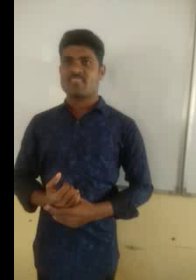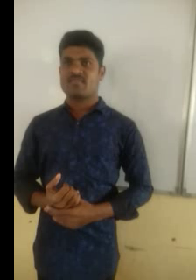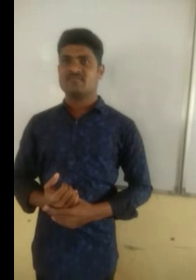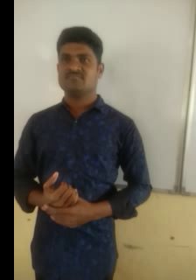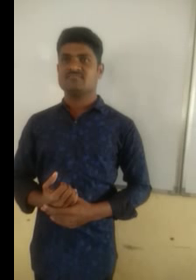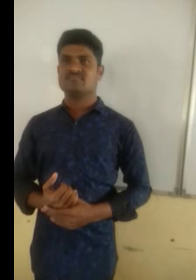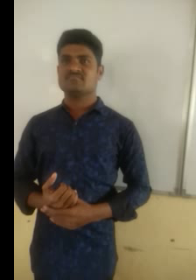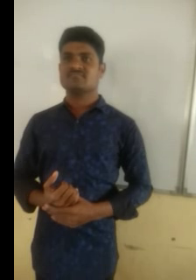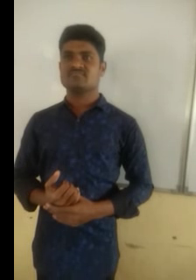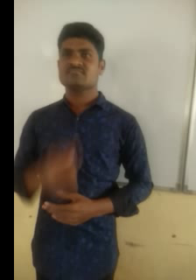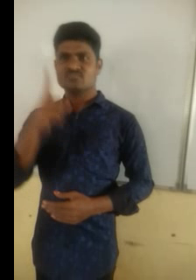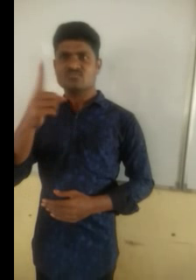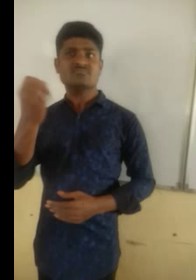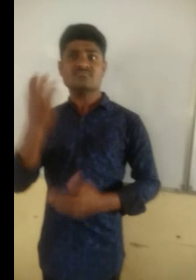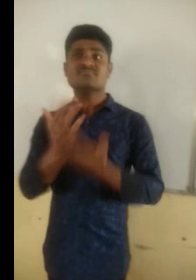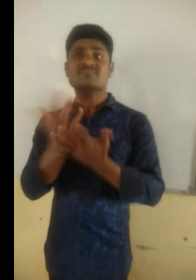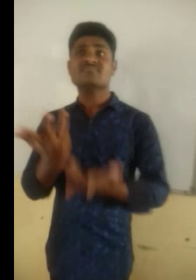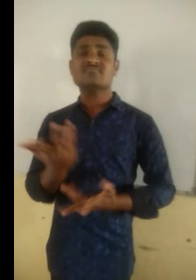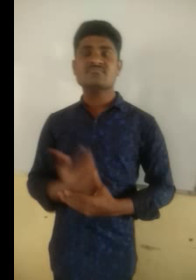what happened